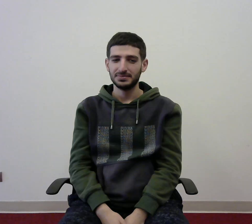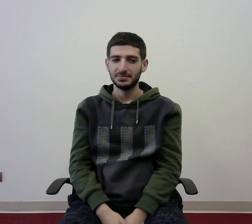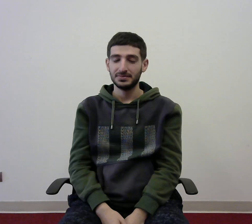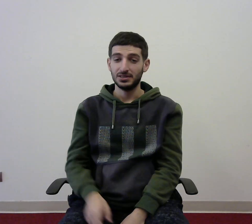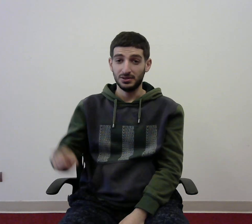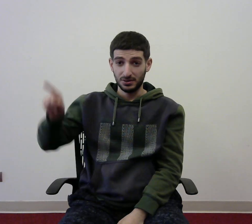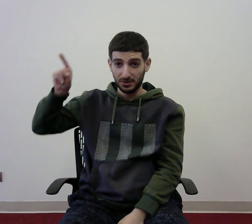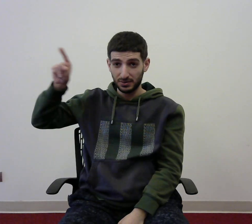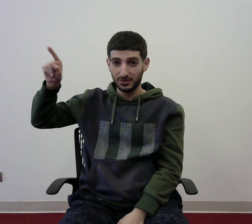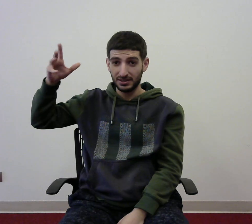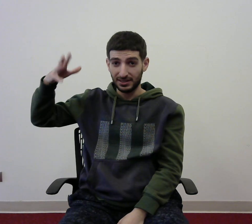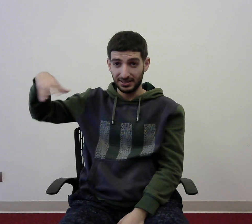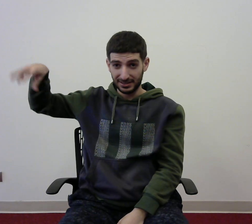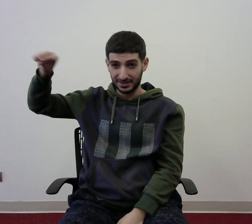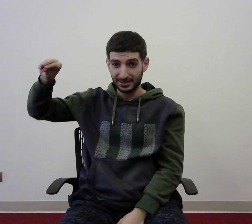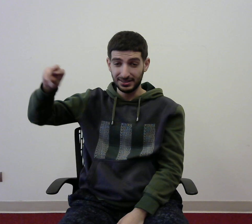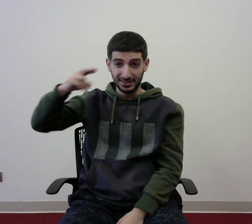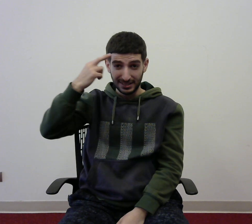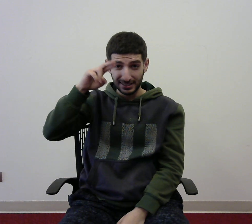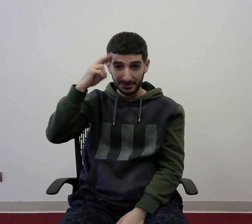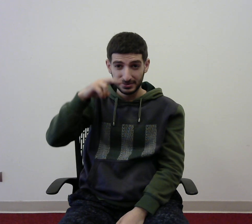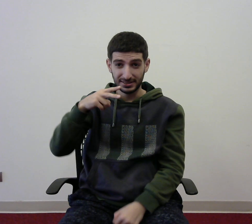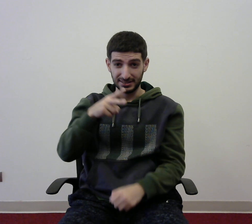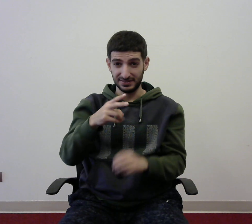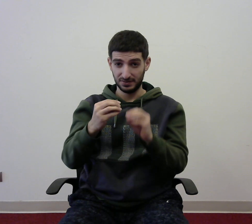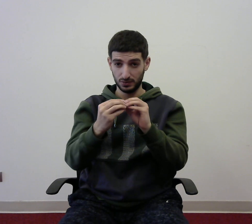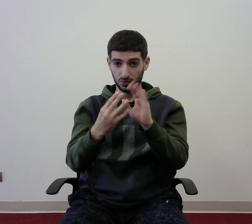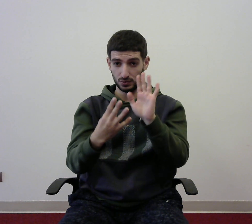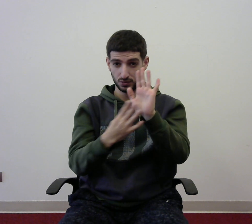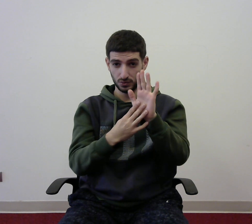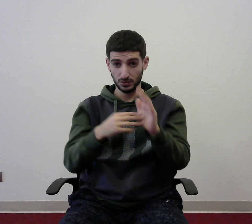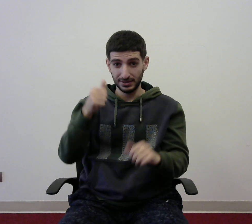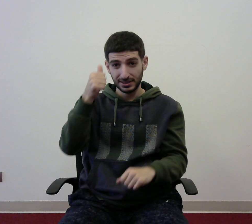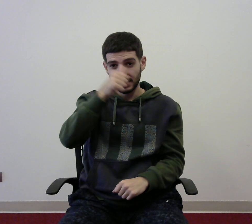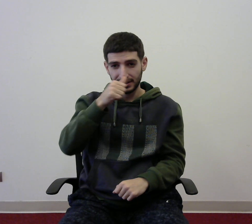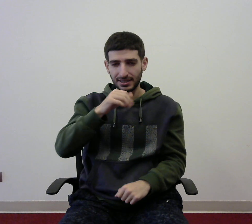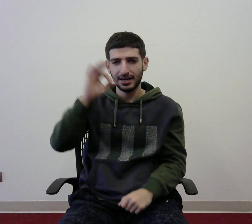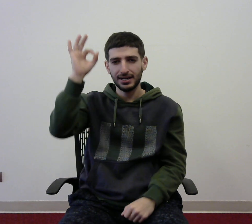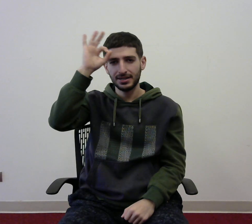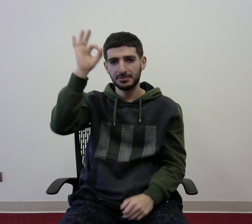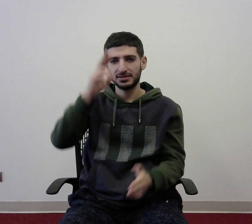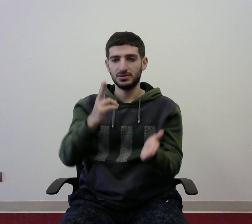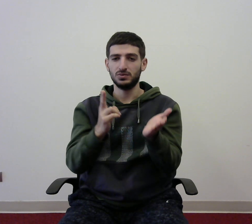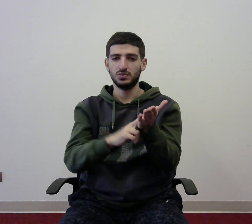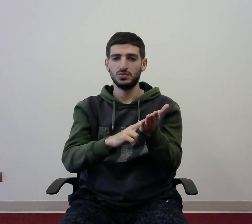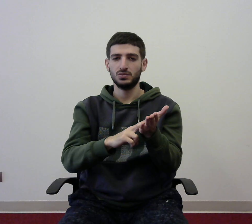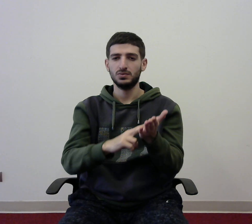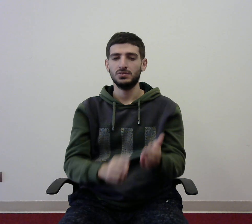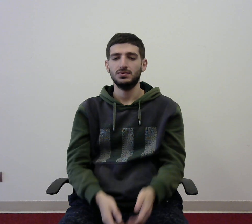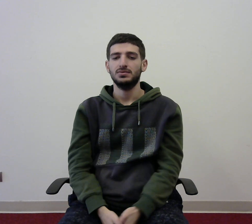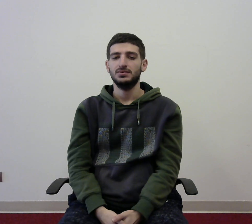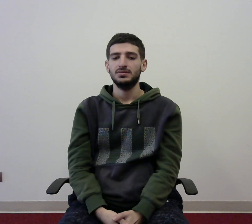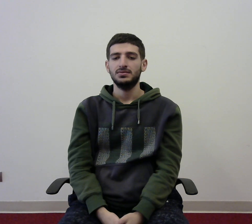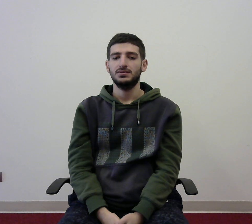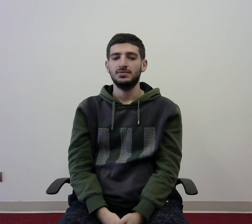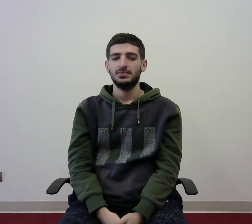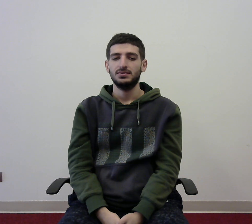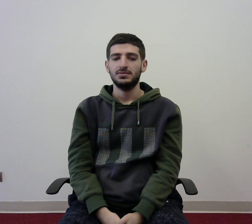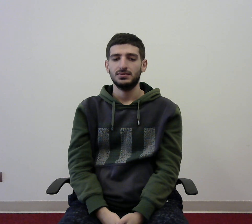Onların əmisi 2019-cu ildə Almaniyaya köçüb